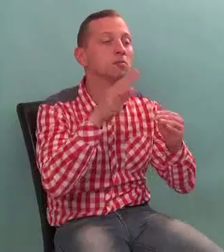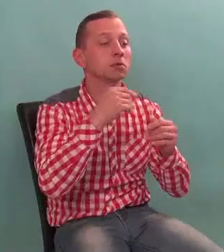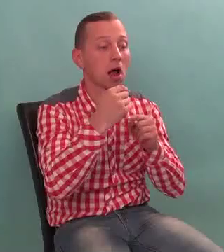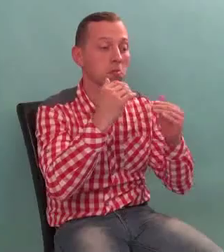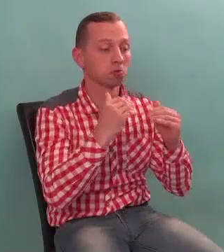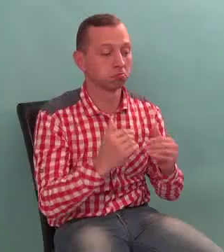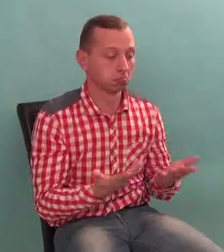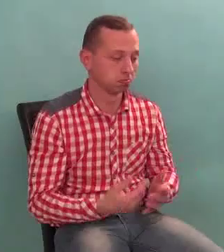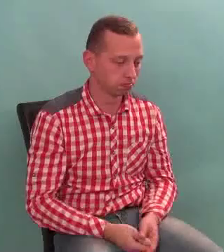Następny może?